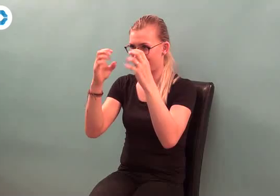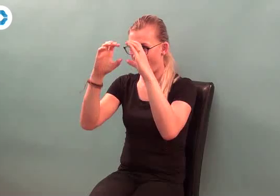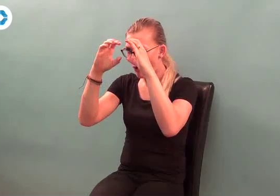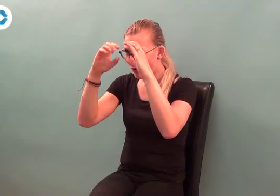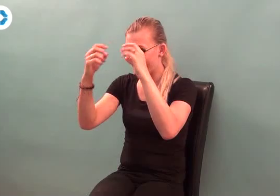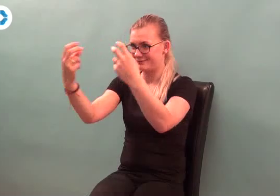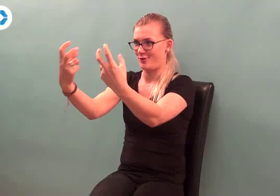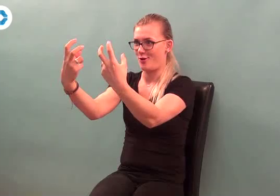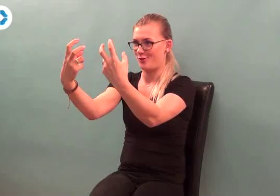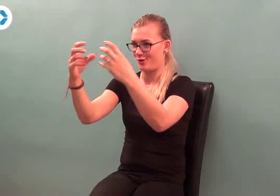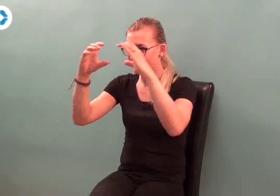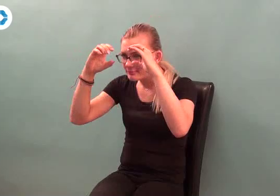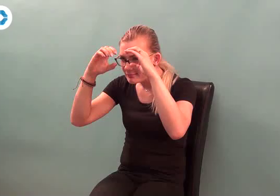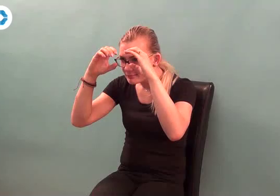Jego oczy robią się wielkie.